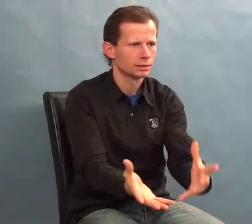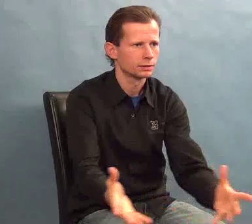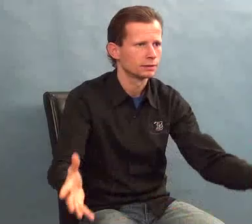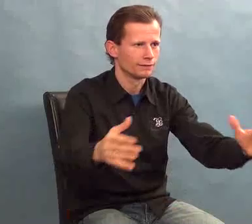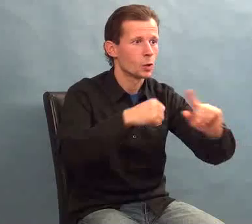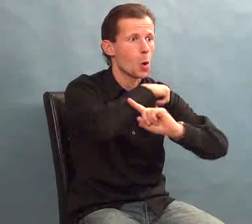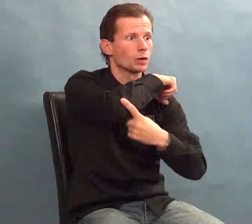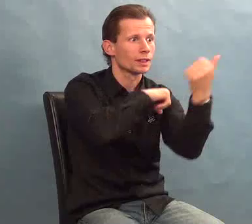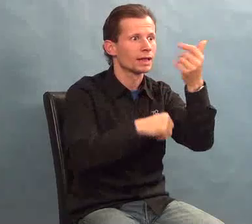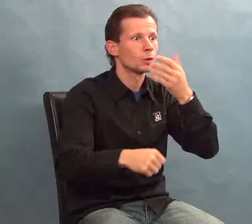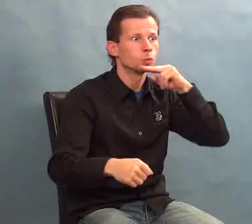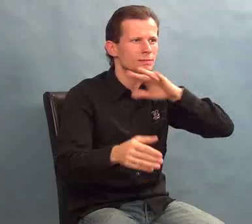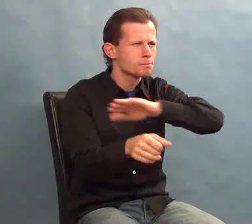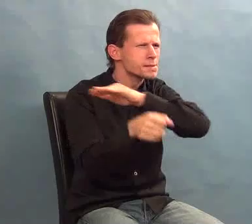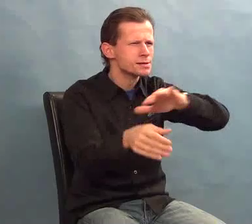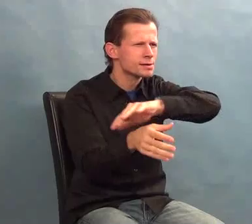Jeden z koszy pełnych gruszek.